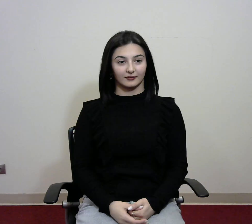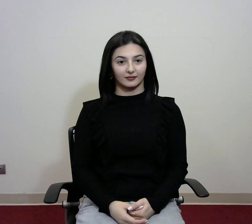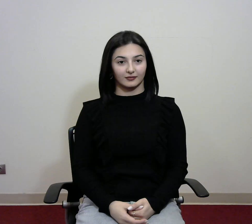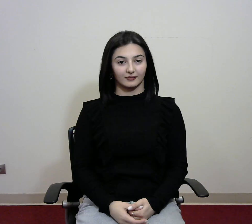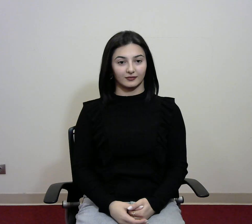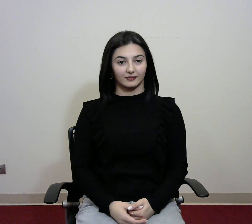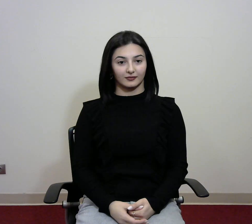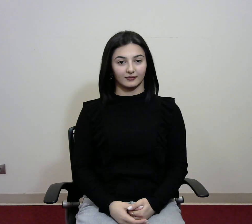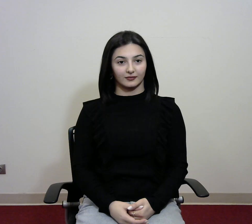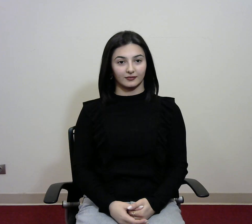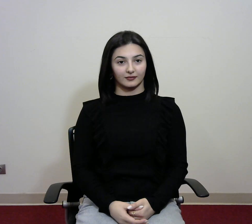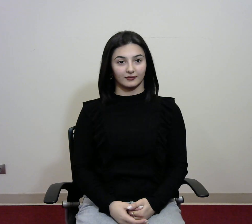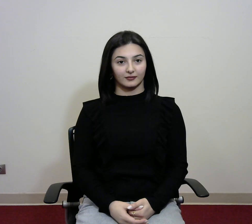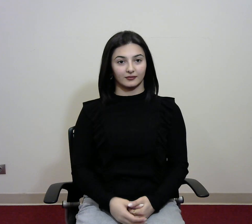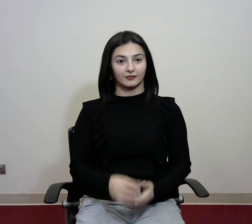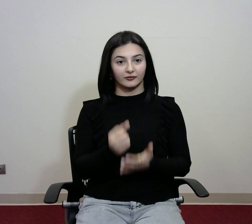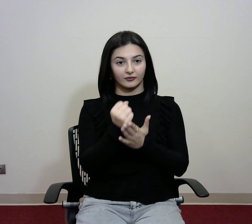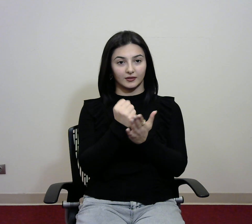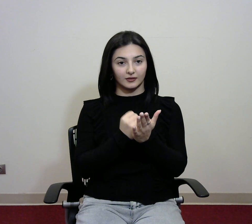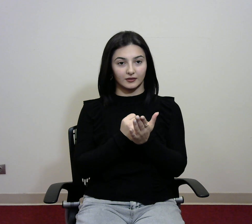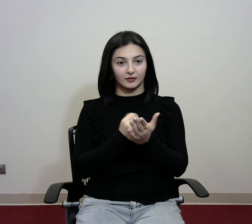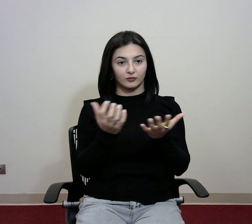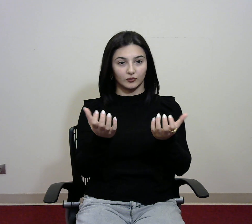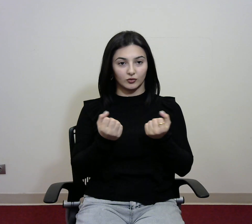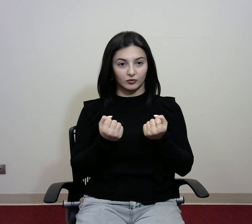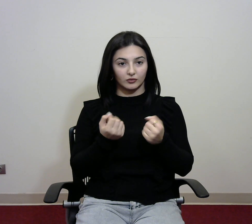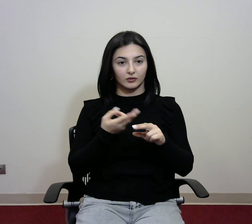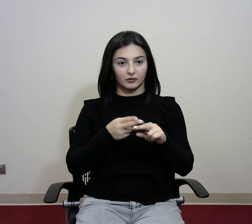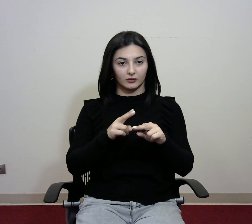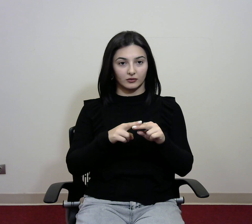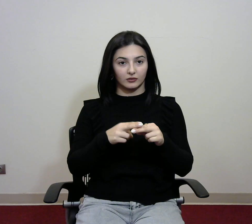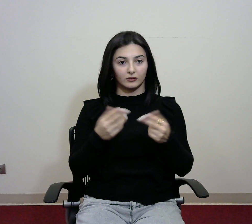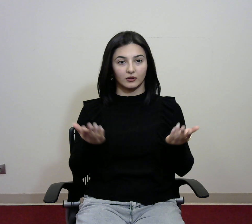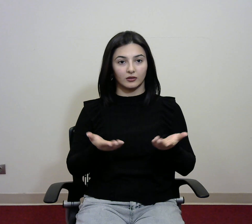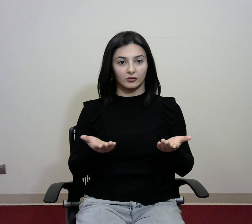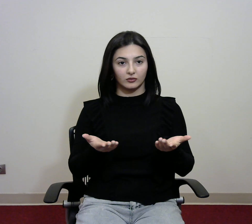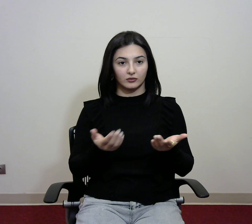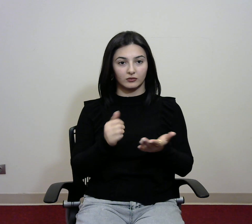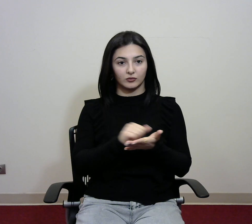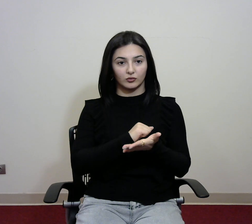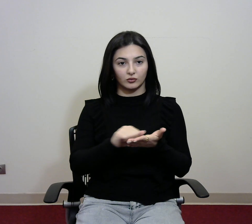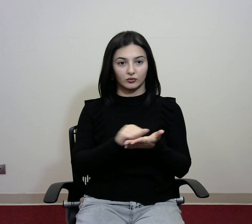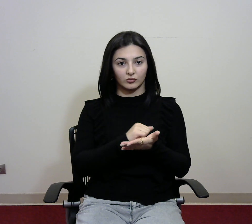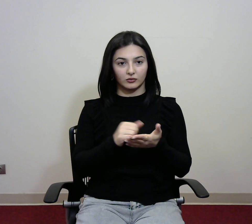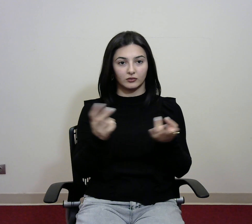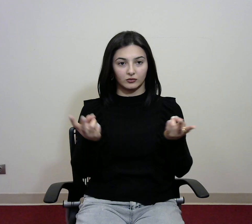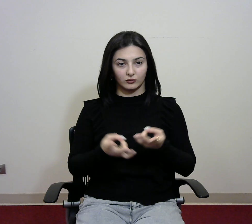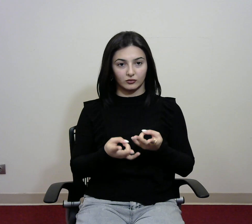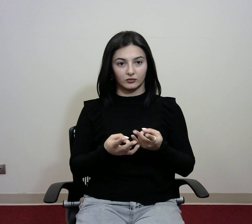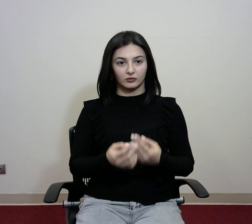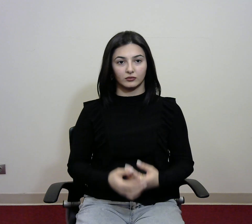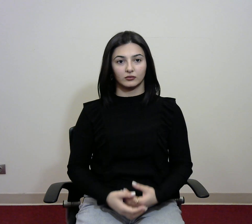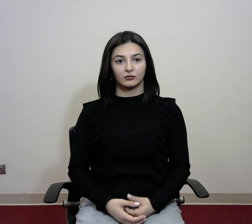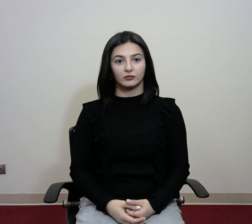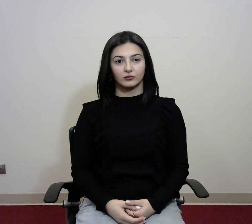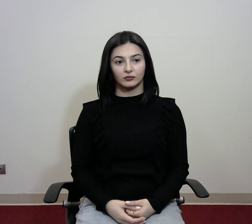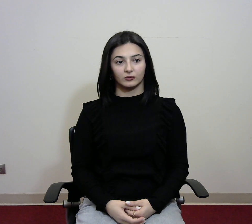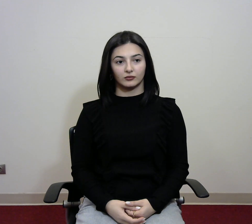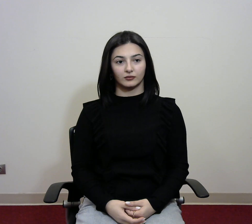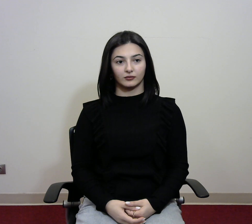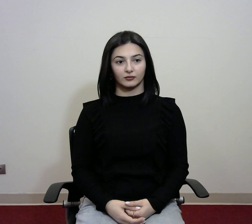Viza almaq üçün hansı sənədlər lazımdır?